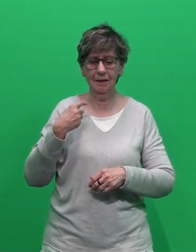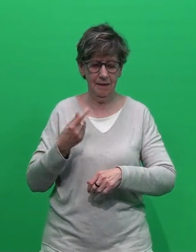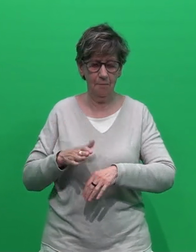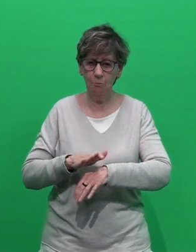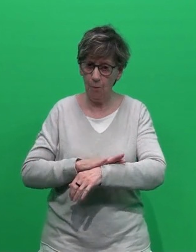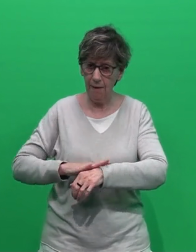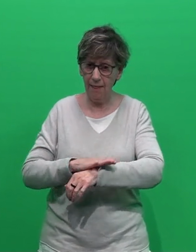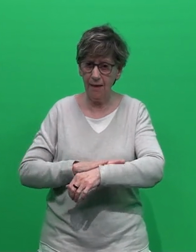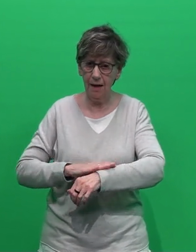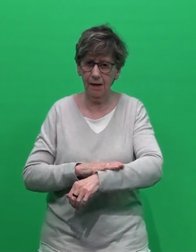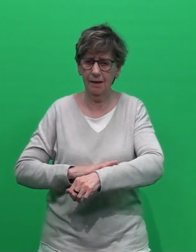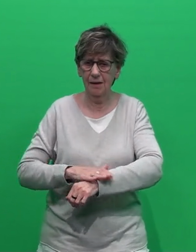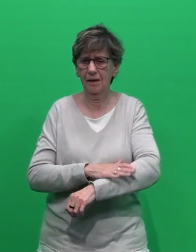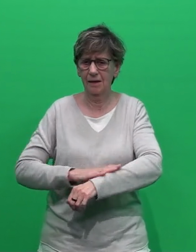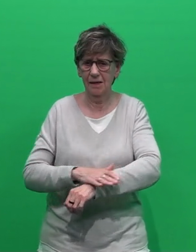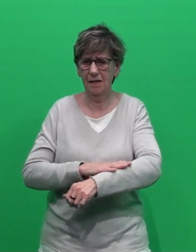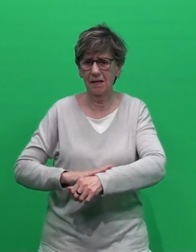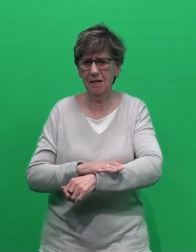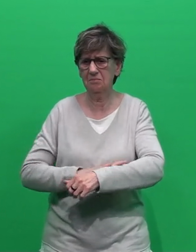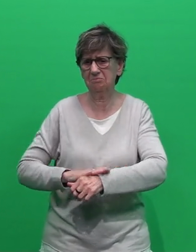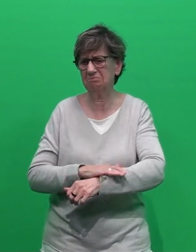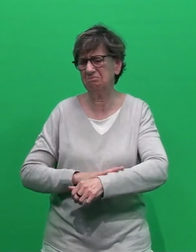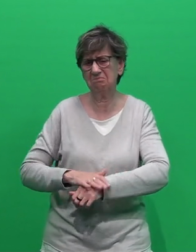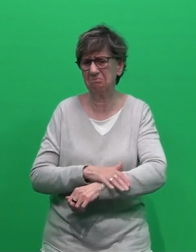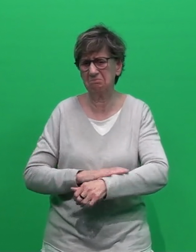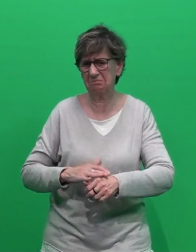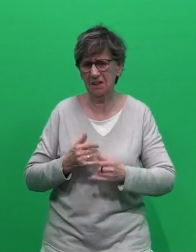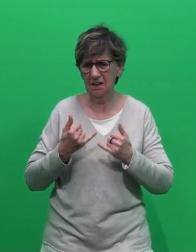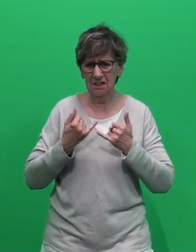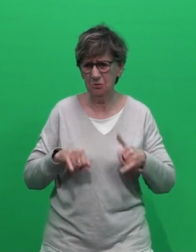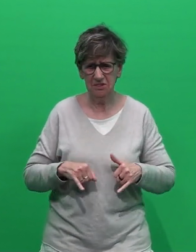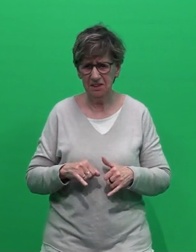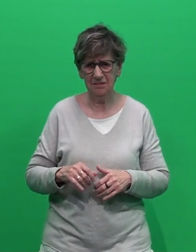M'he posat pomada però no m'ha fet res.